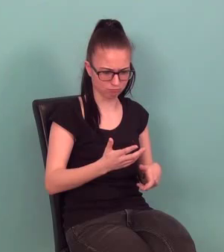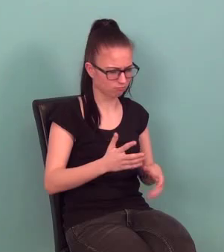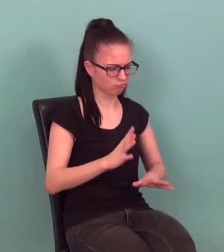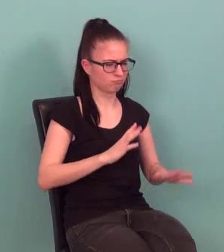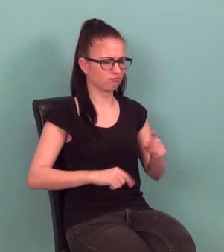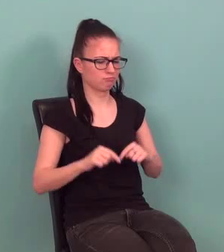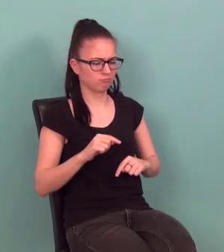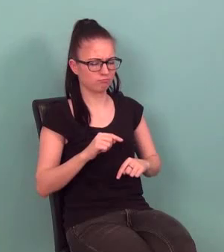Cofa się.